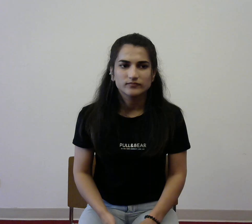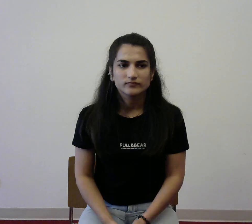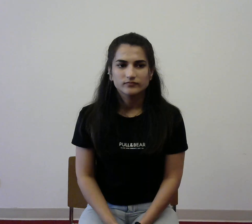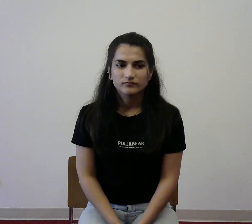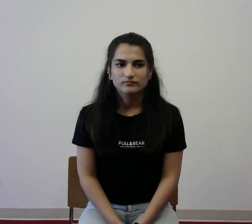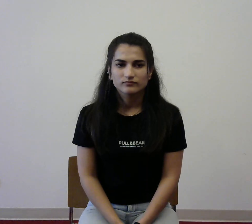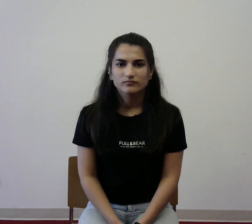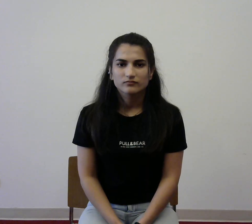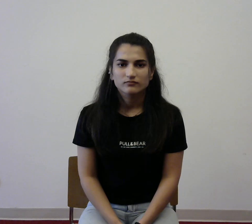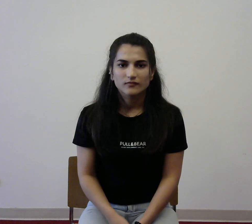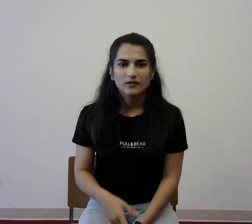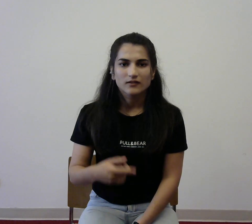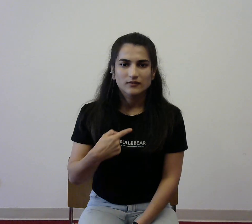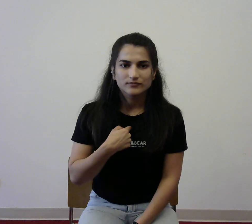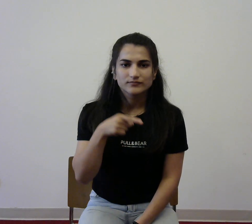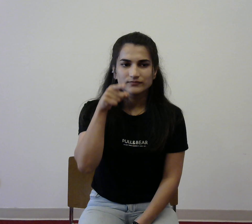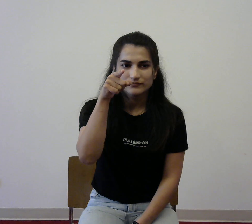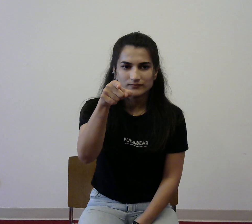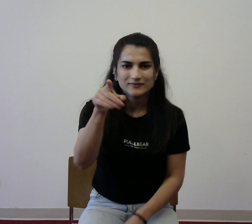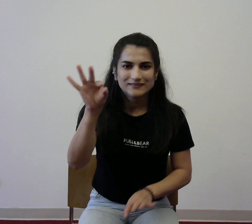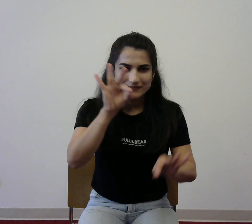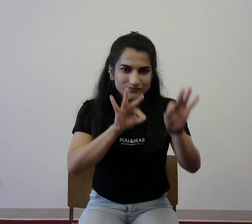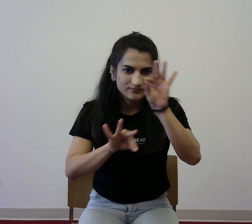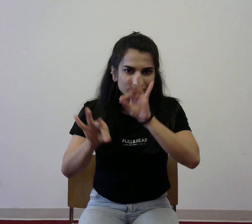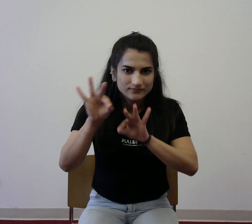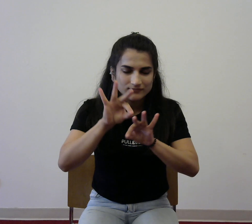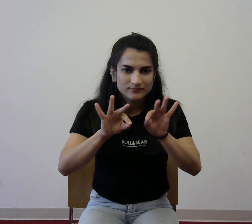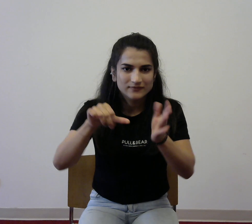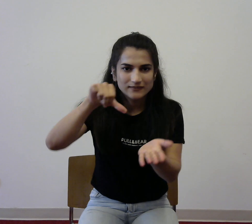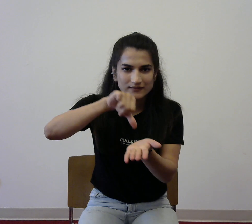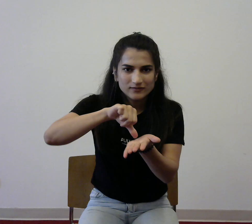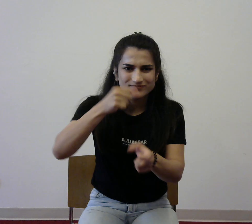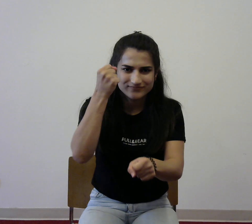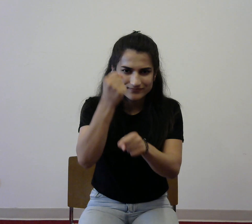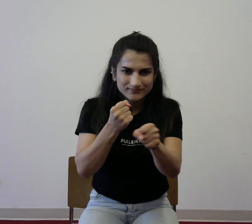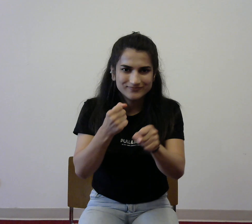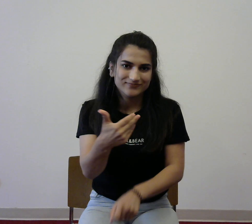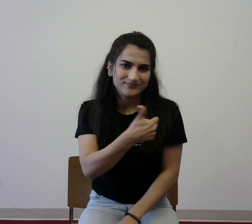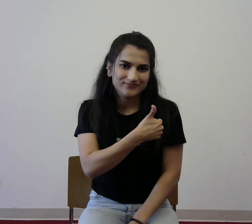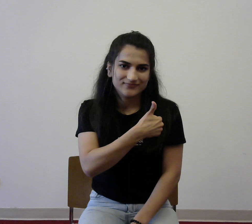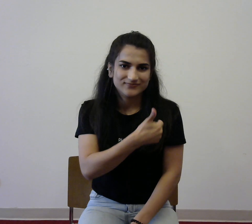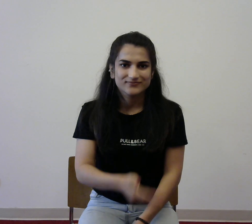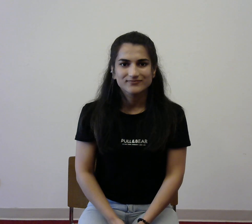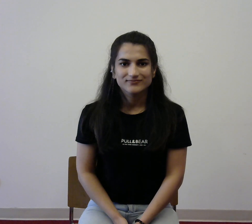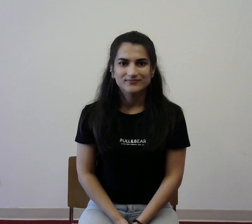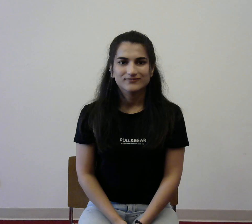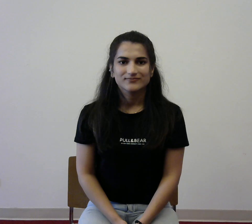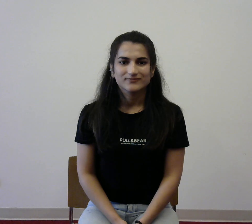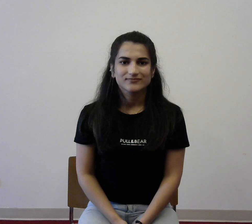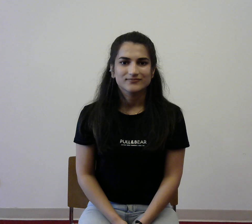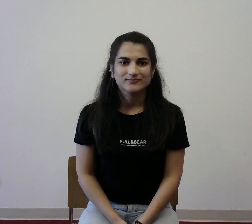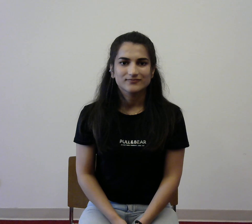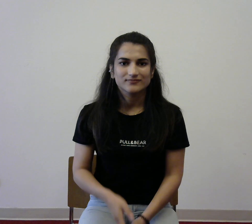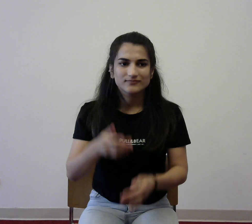Mən sizin layihədə iştirak etmək istərdim